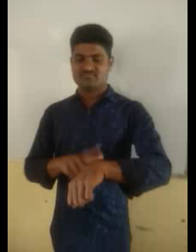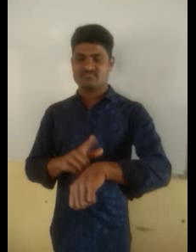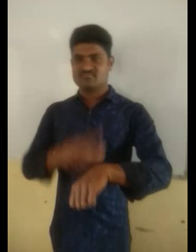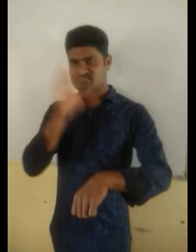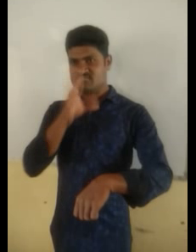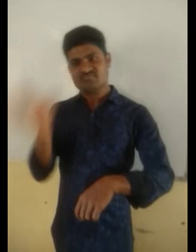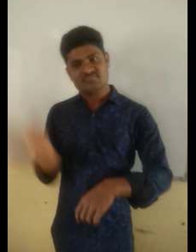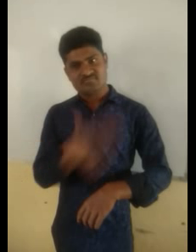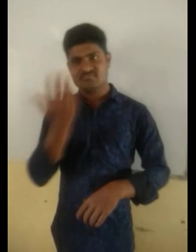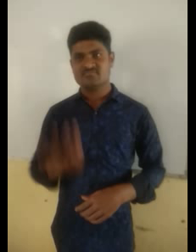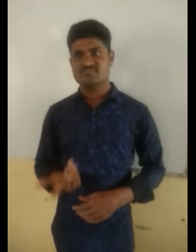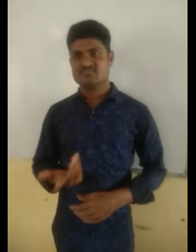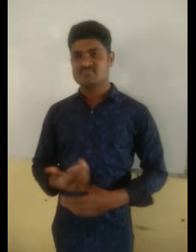when will the train leave